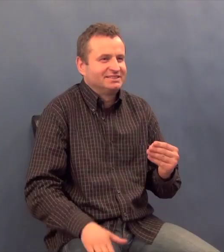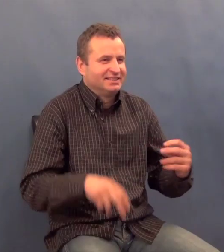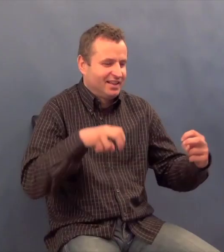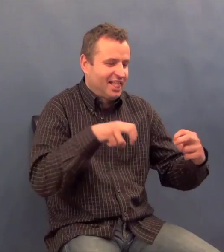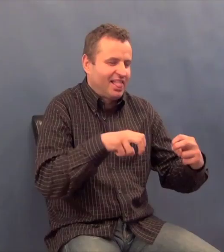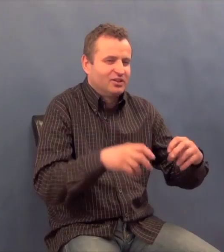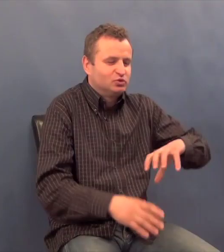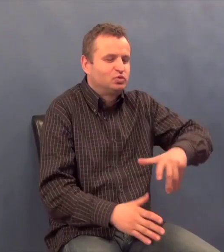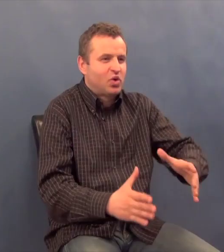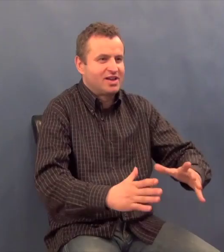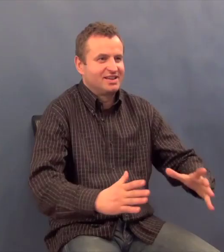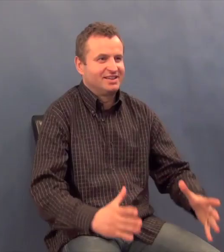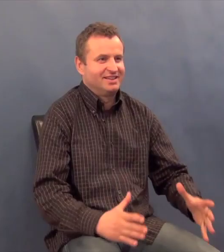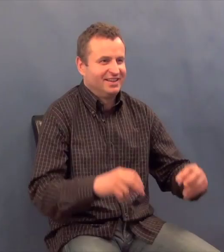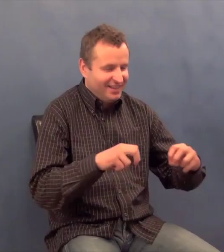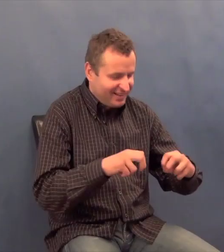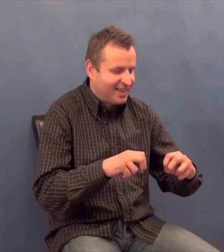Pomiędzy nimi stoi duży słoik.